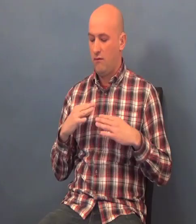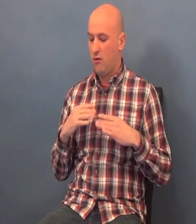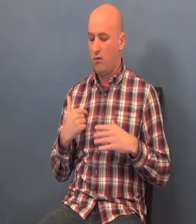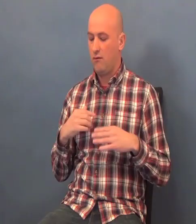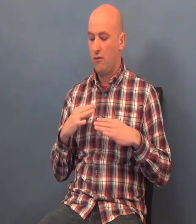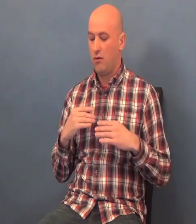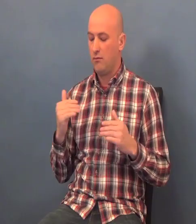Jestem wolny, mogę.